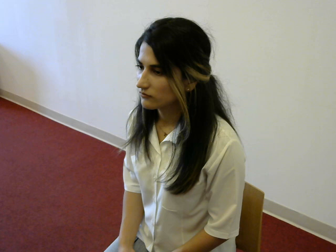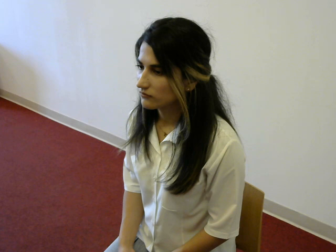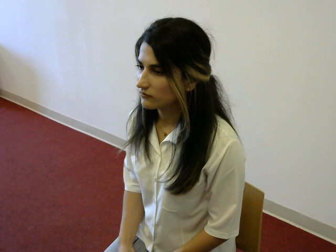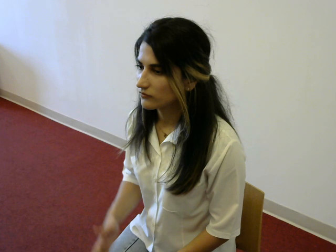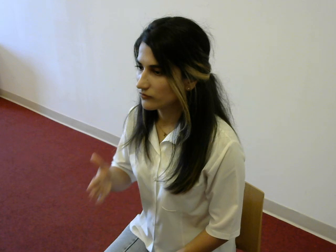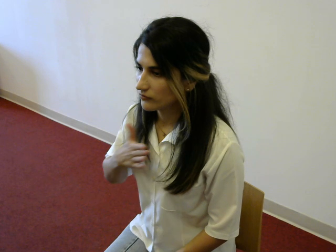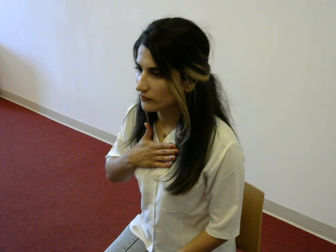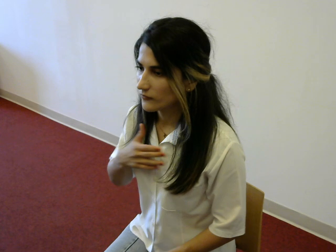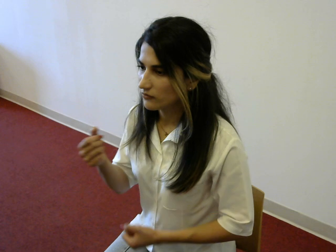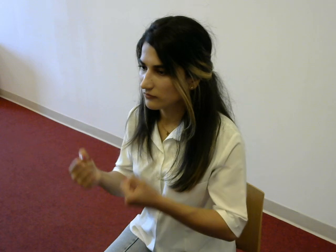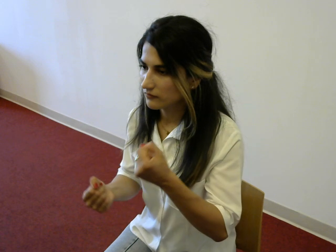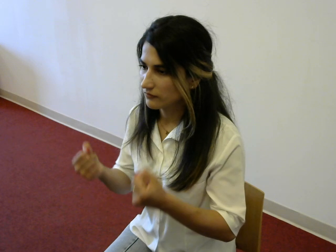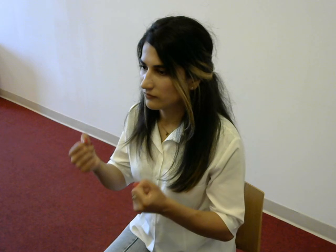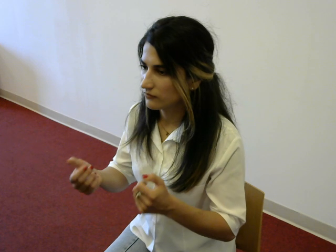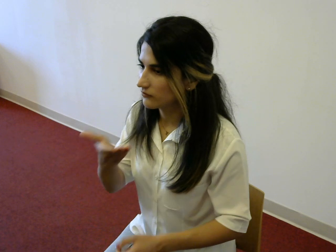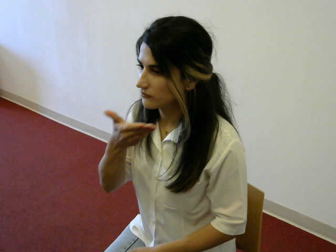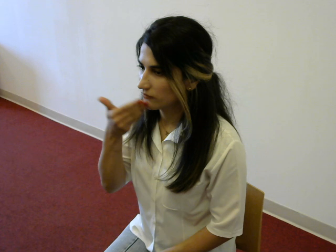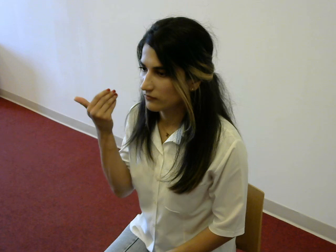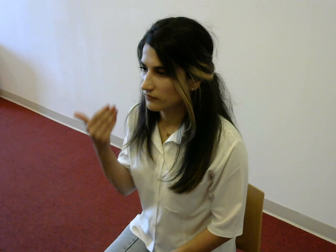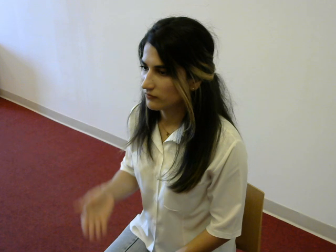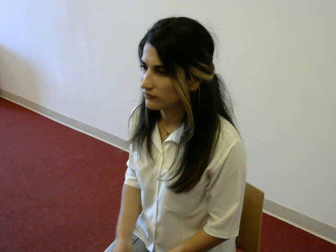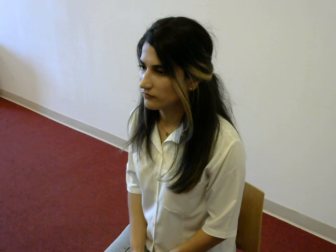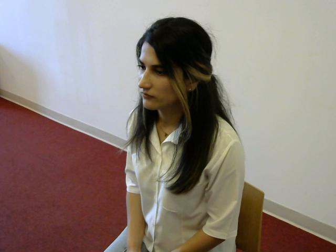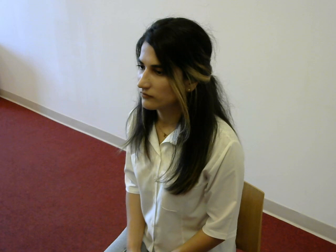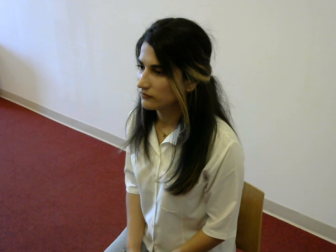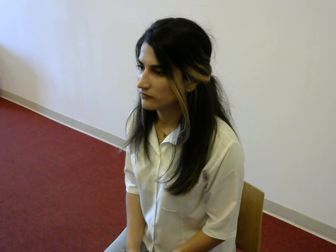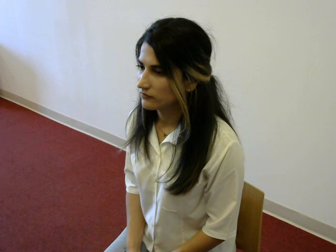Mənim avtomobilim yoxdur